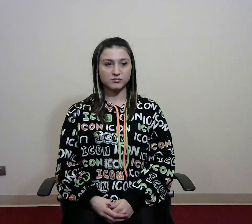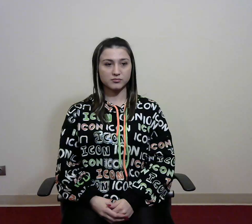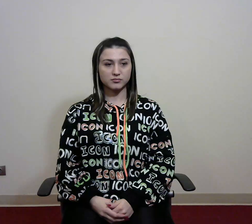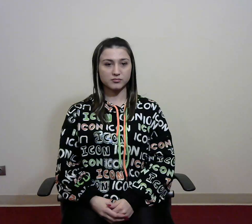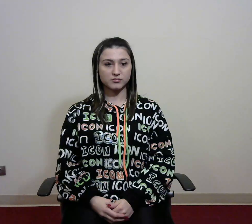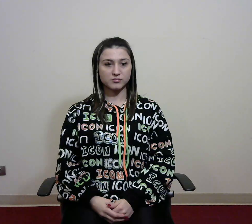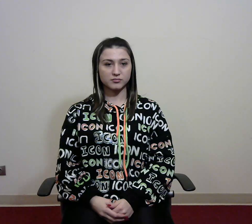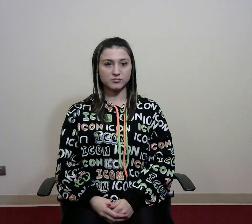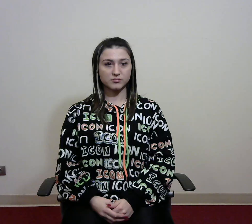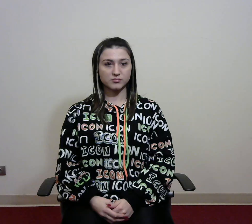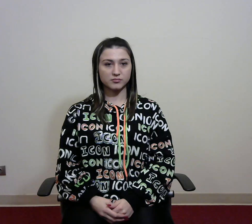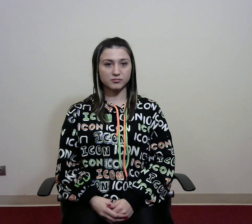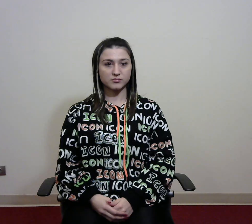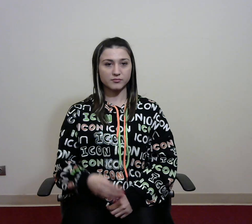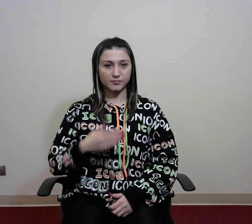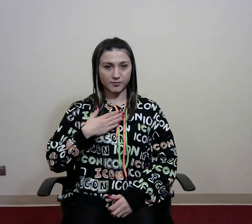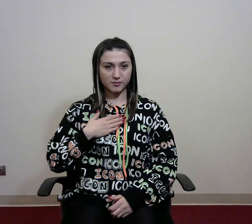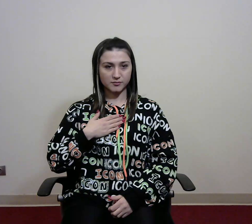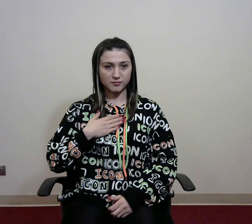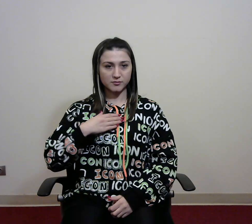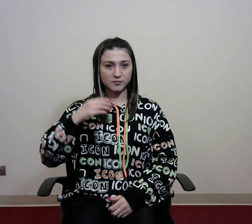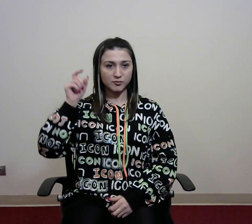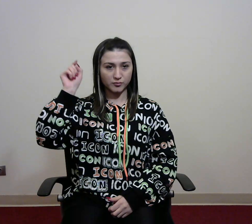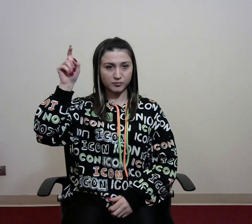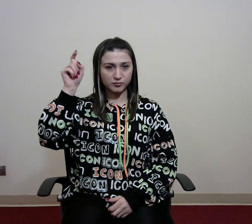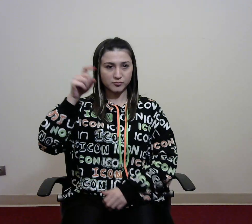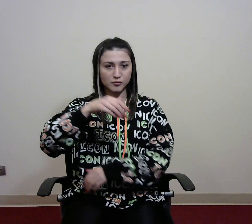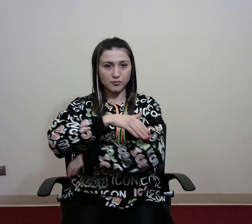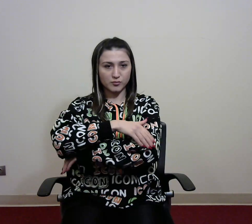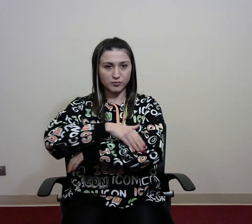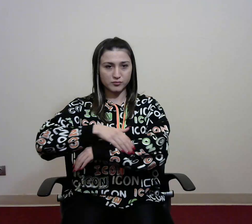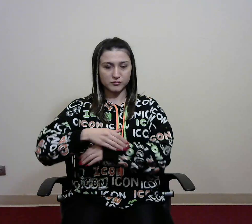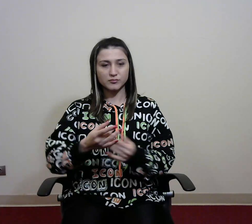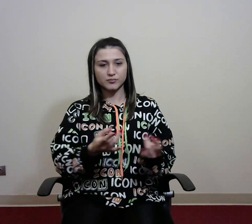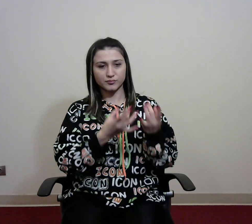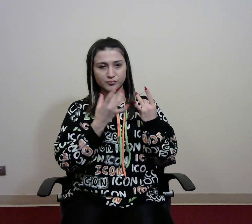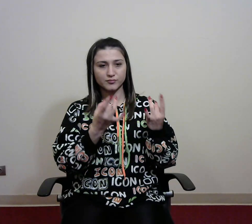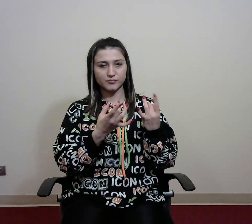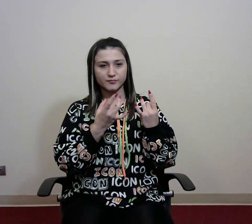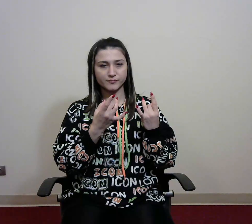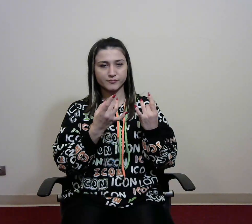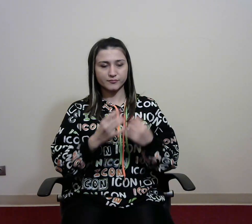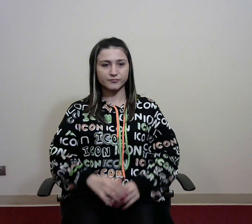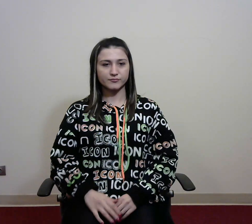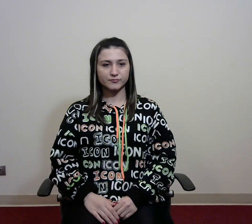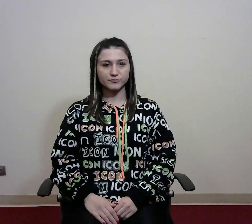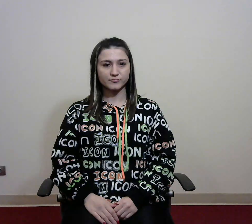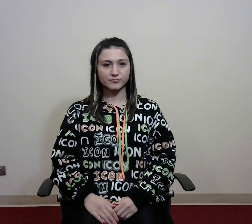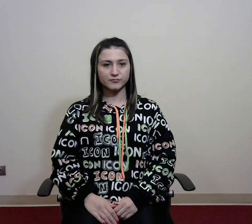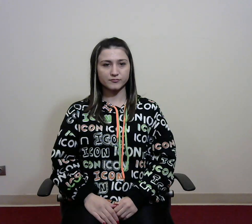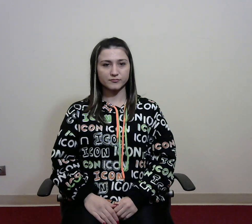Mənə oranın ünvanını deyin